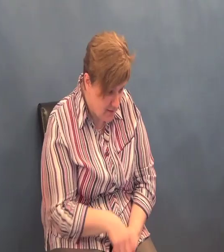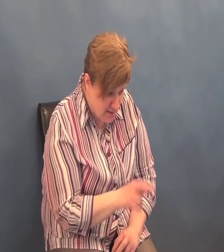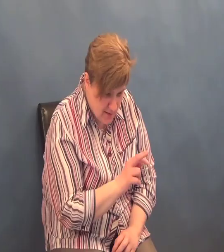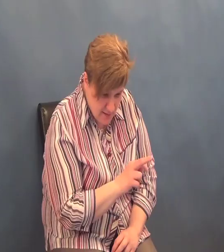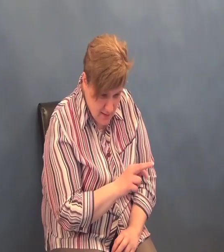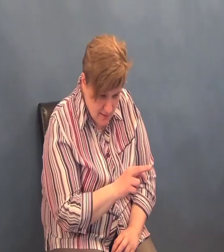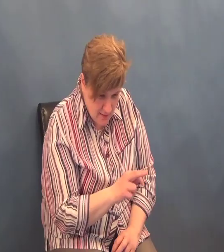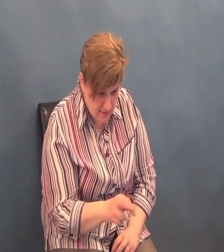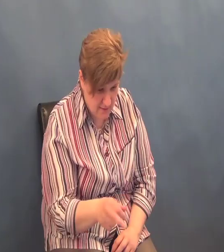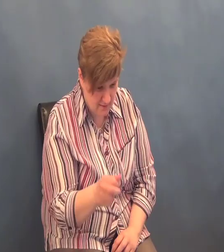Tutaj.